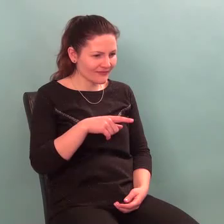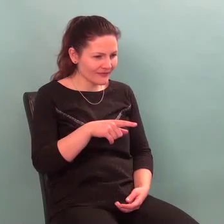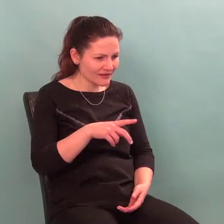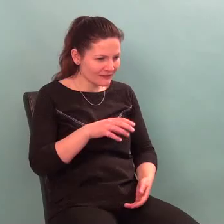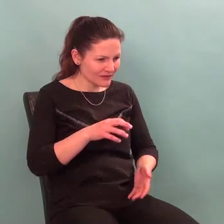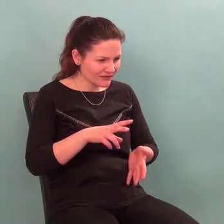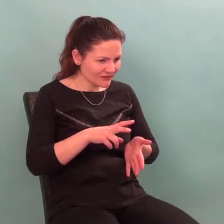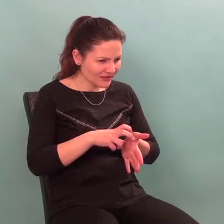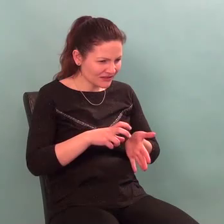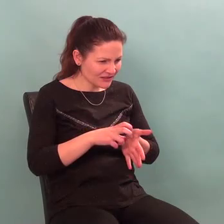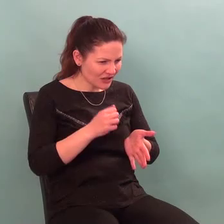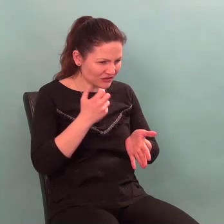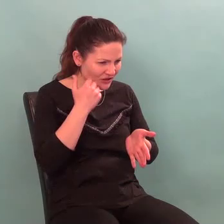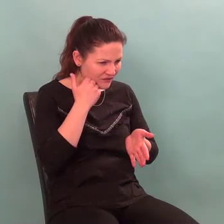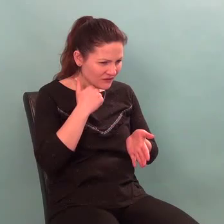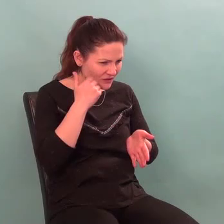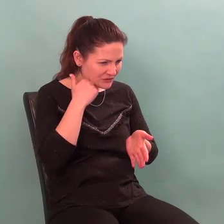Ciasto, owoce.